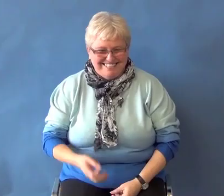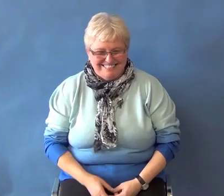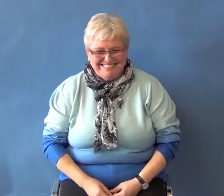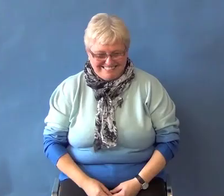Dobrze.